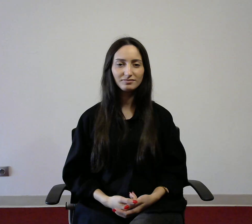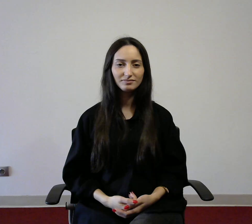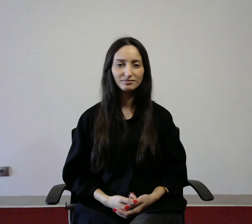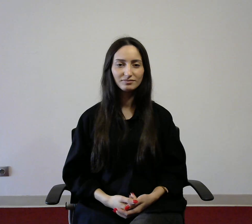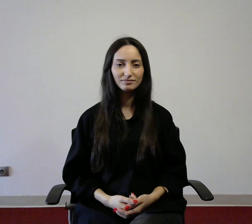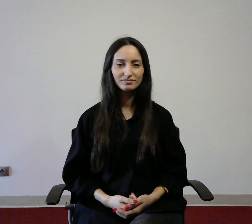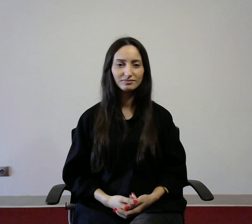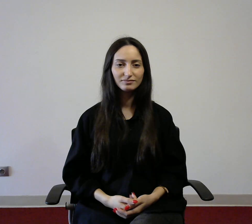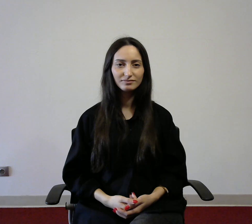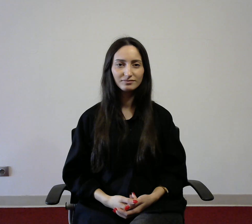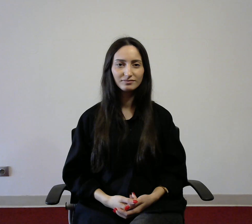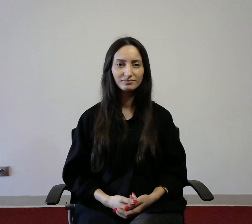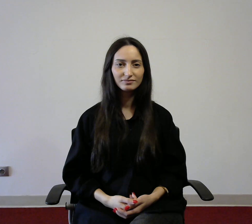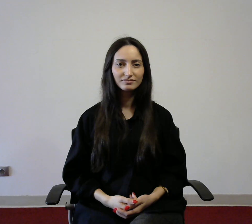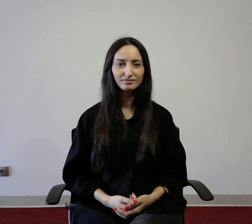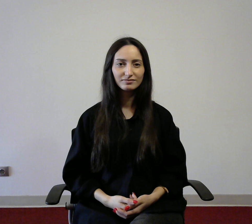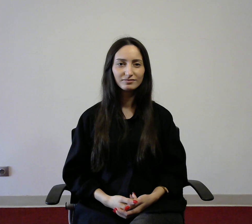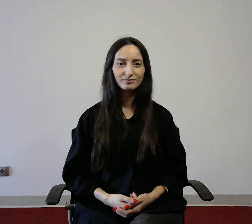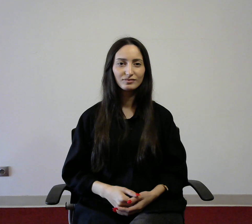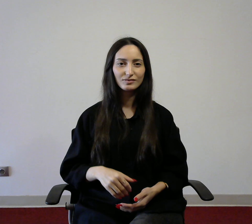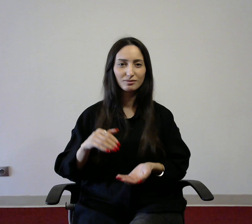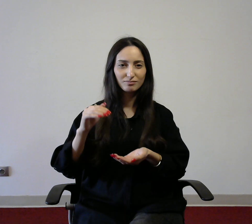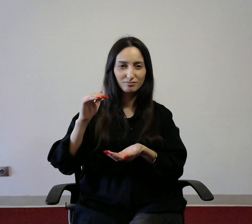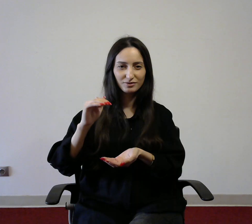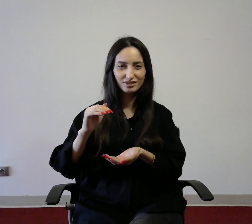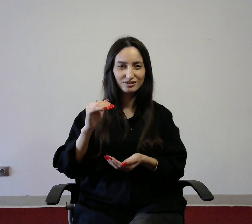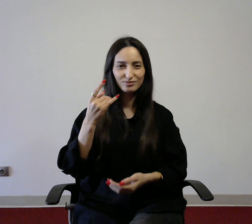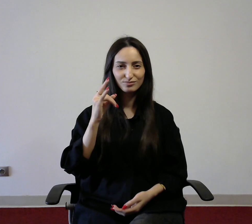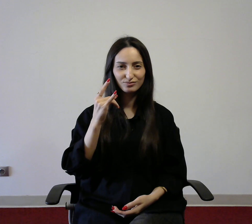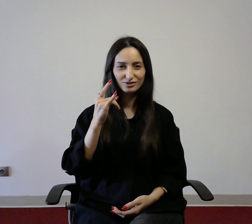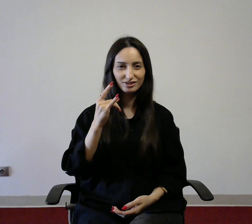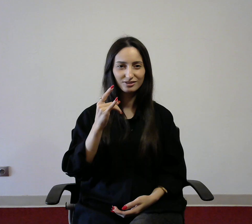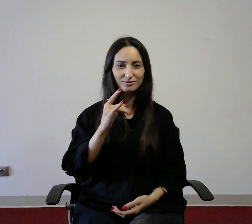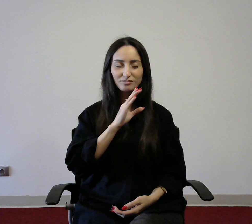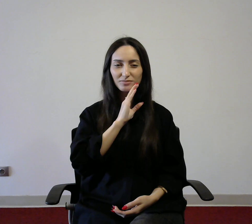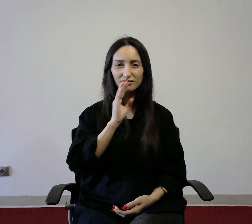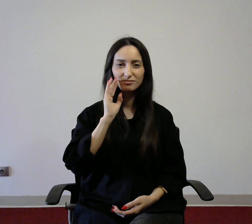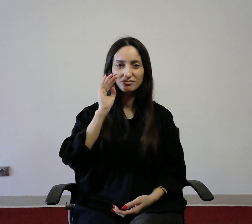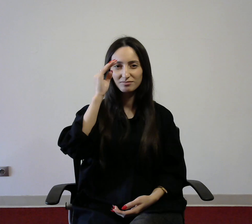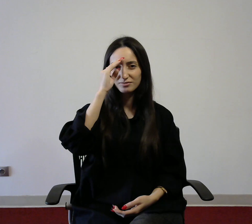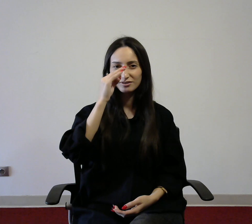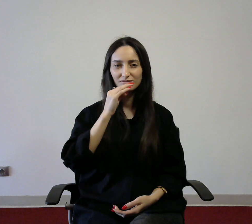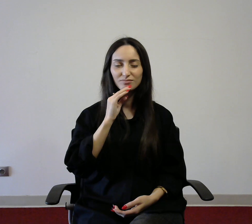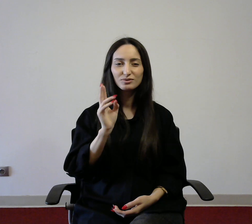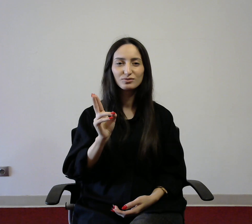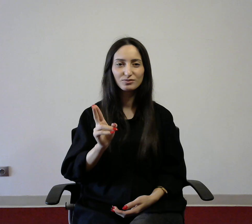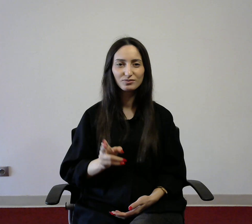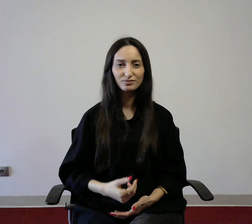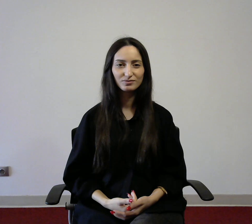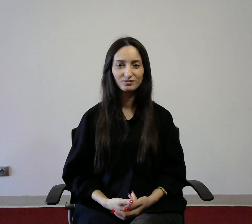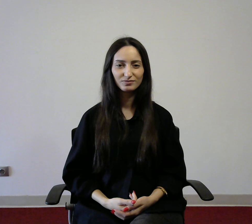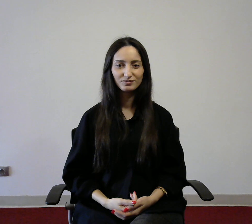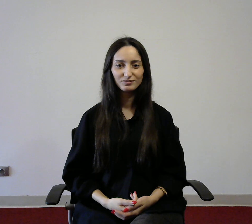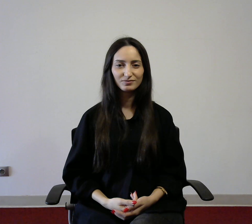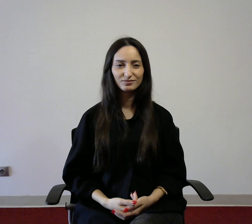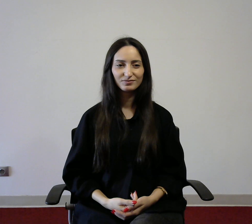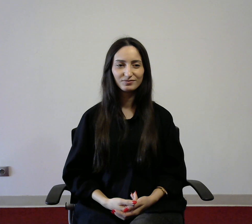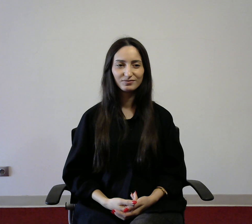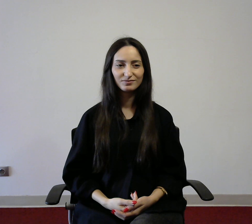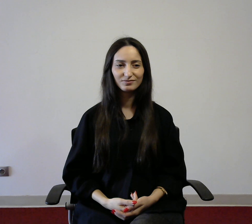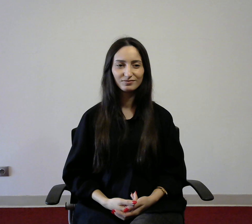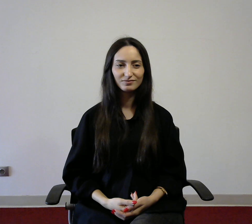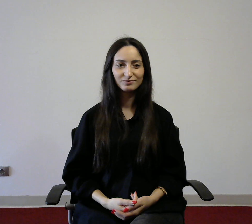Körpə uşağın valideyni kimdir?